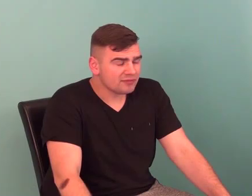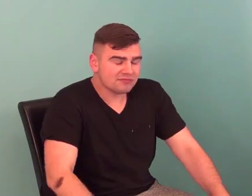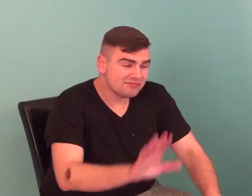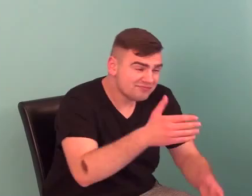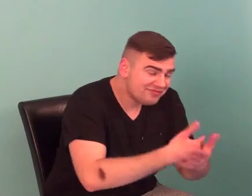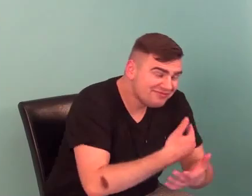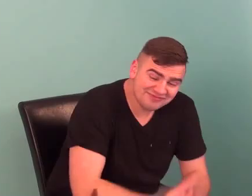Przepraszam, możesz powtórzyć?